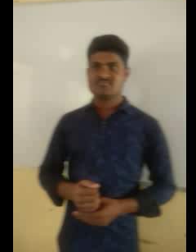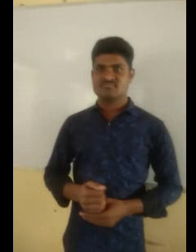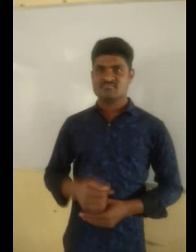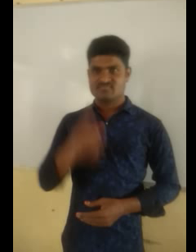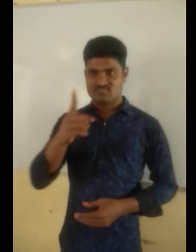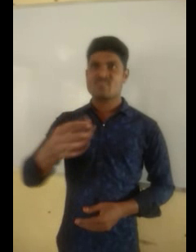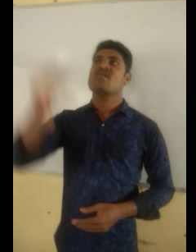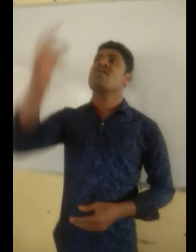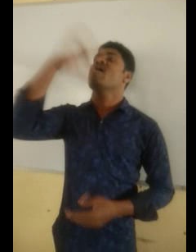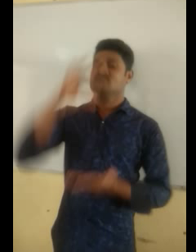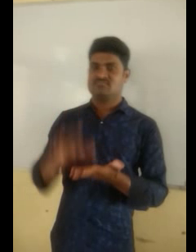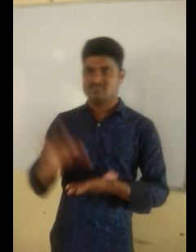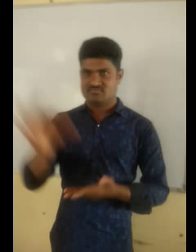you need a medicine, take this one